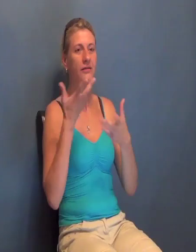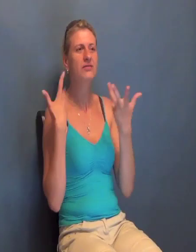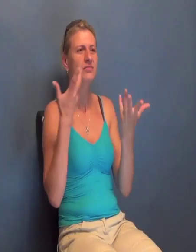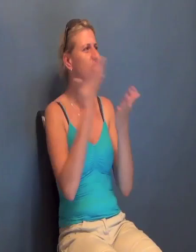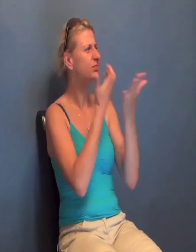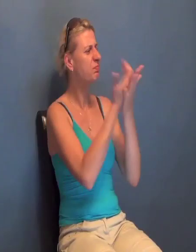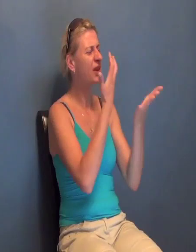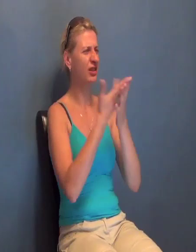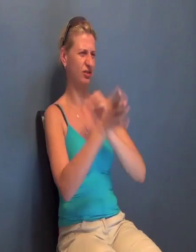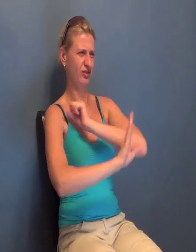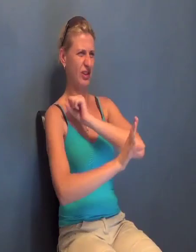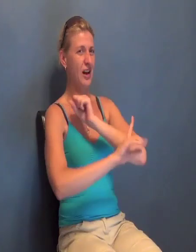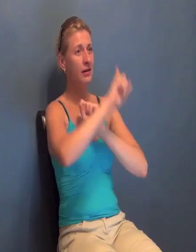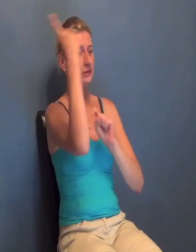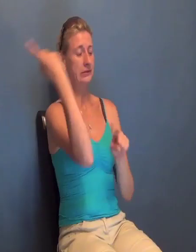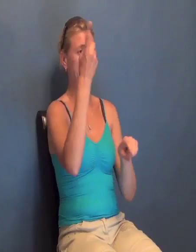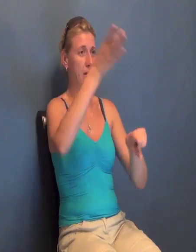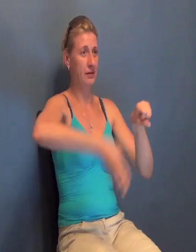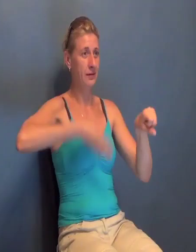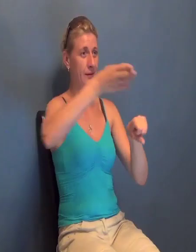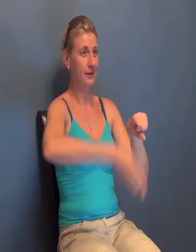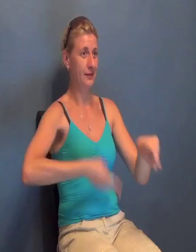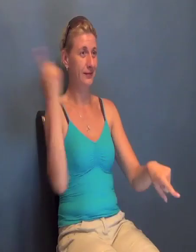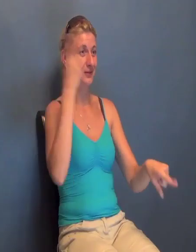Chcę zbierać drewna, więc jest zakaz piłowania siedzenia.